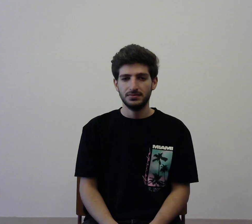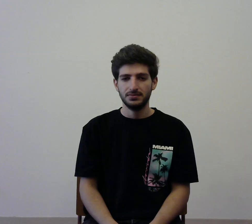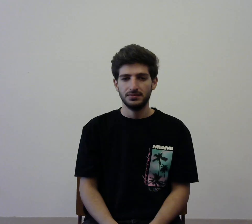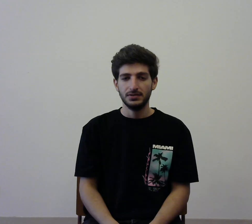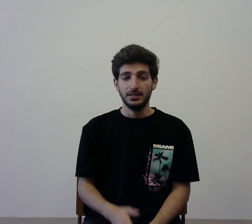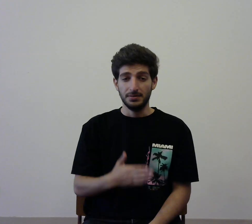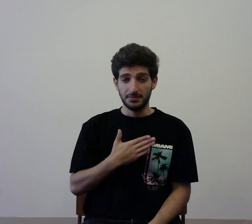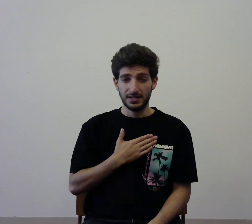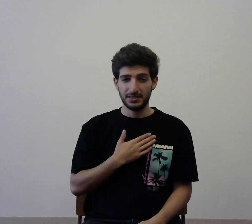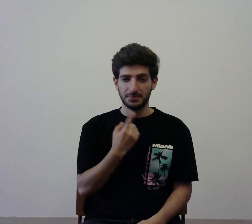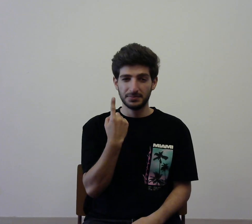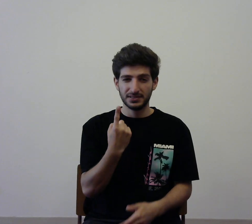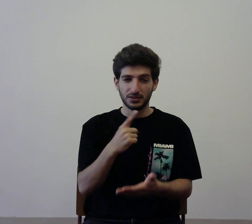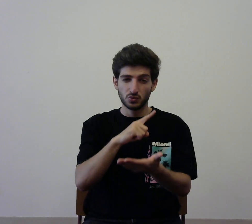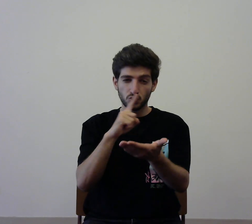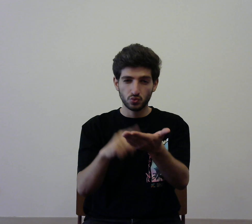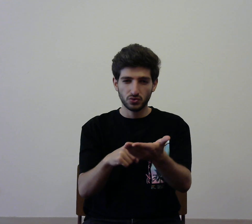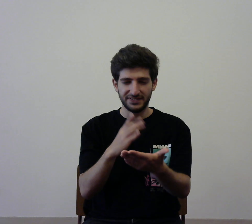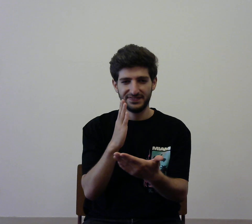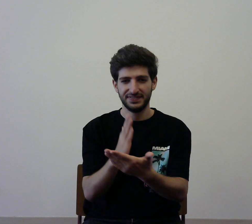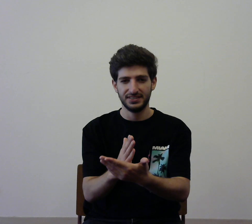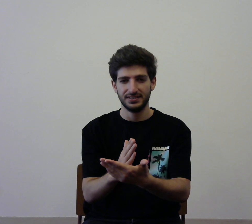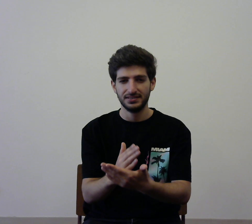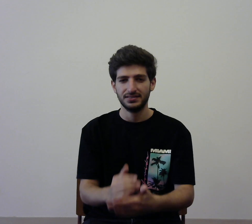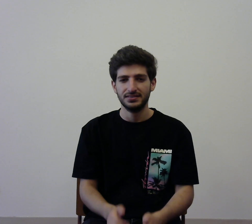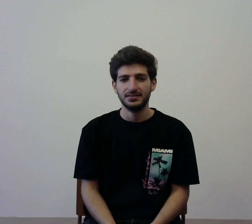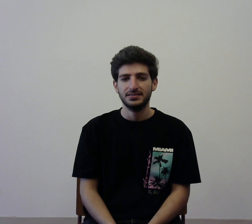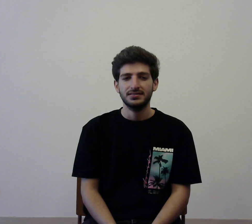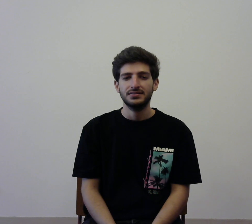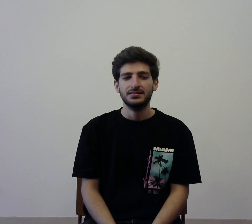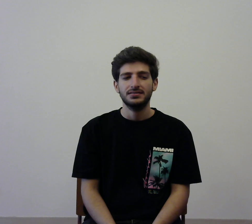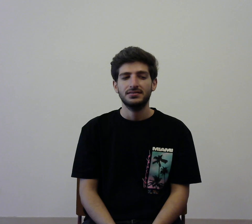Mənim bir sualım var